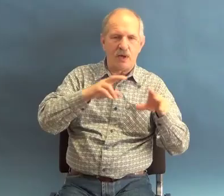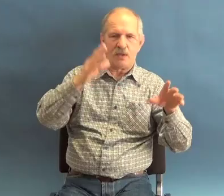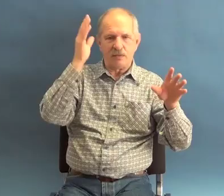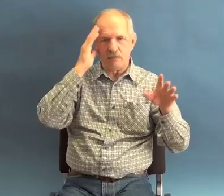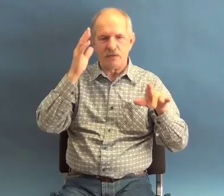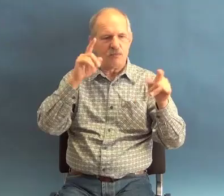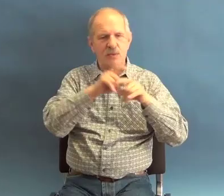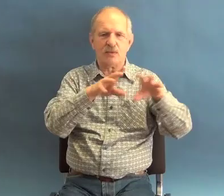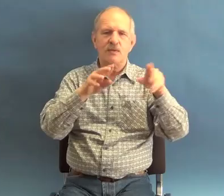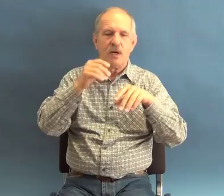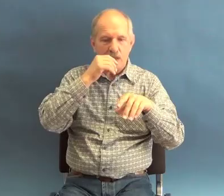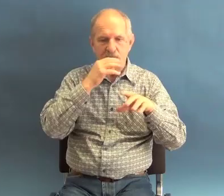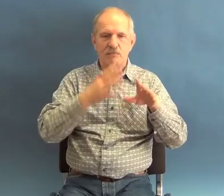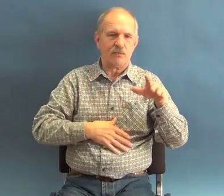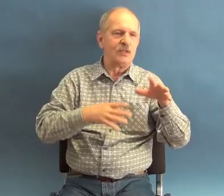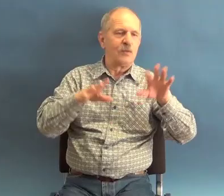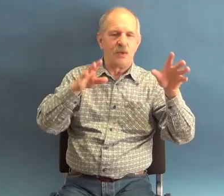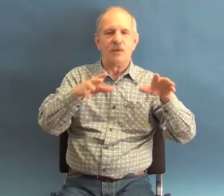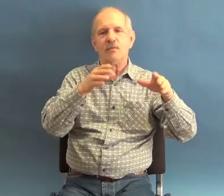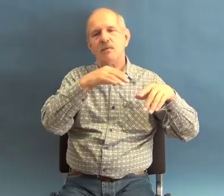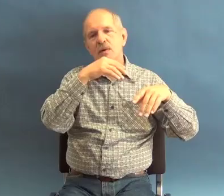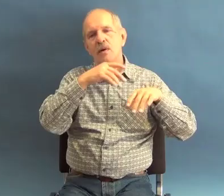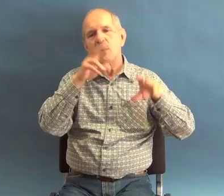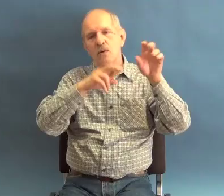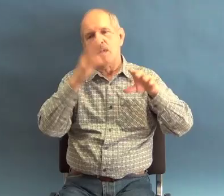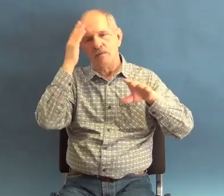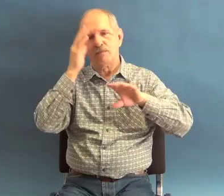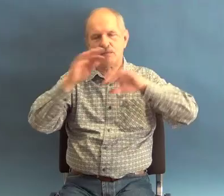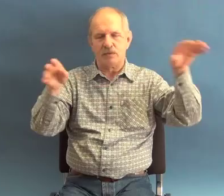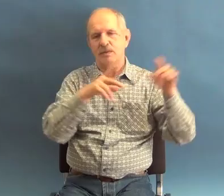Po zjedzeniu wszyscy rozchodzą się do swoich pokoi.